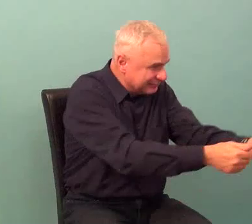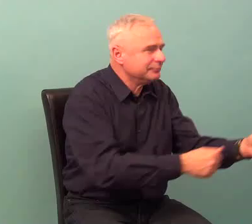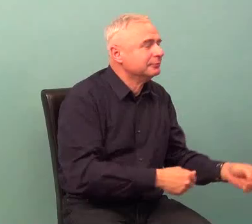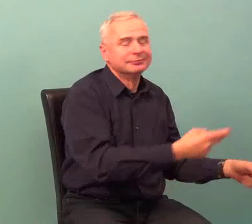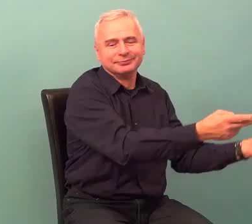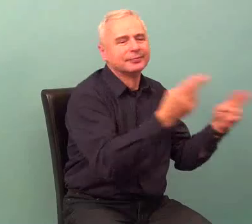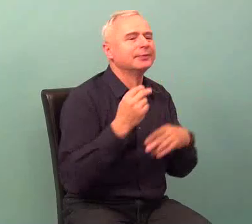Wraca.